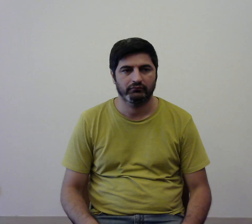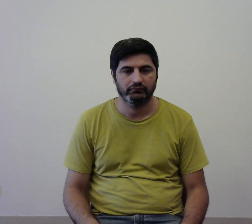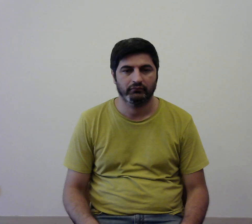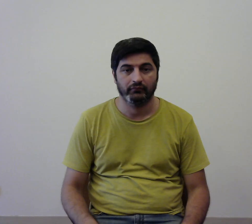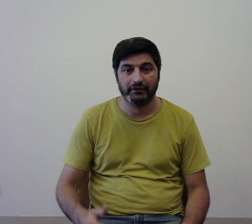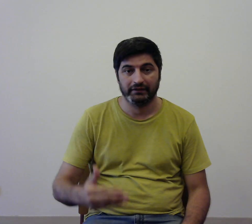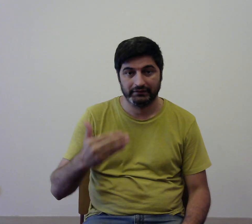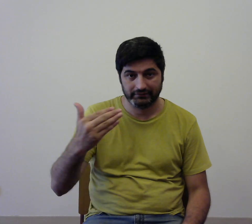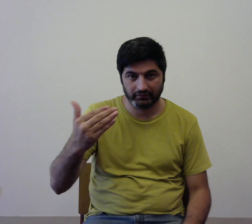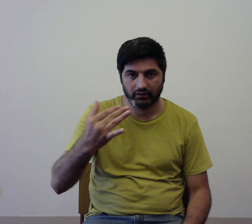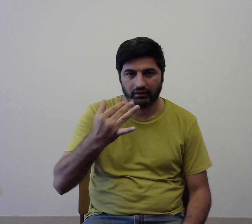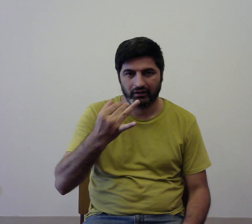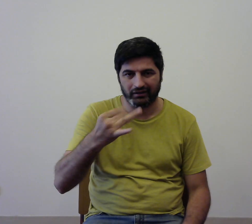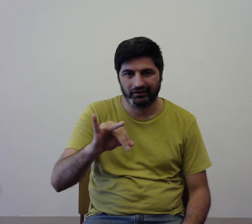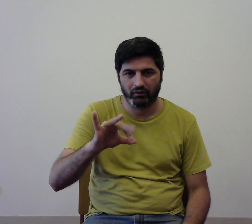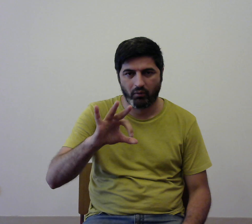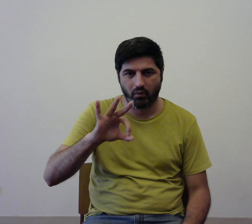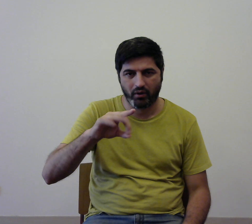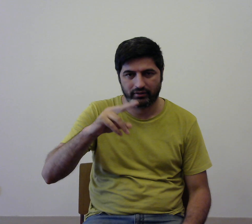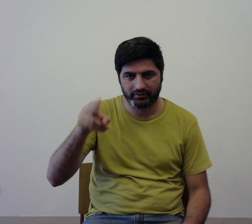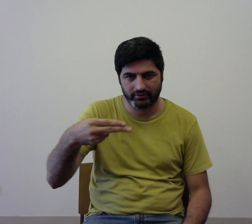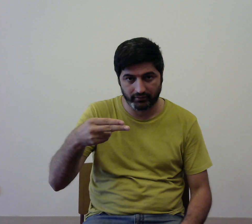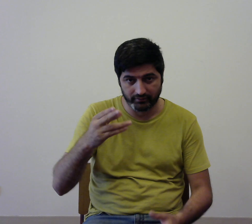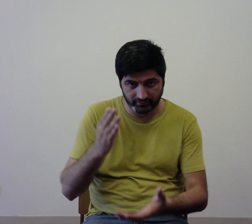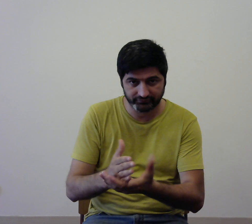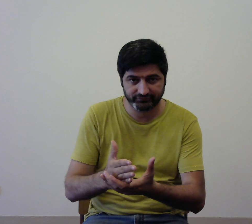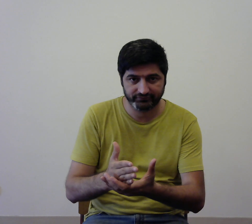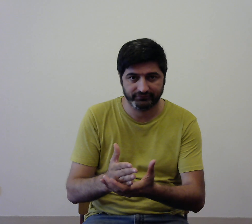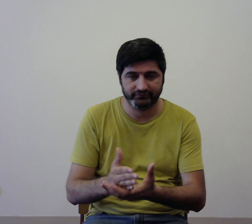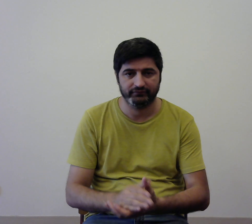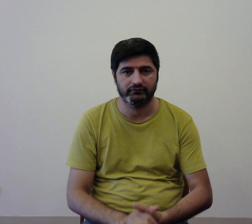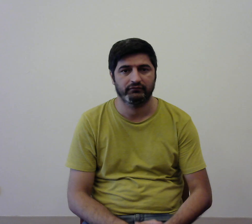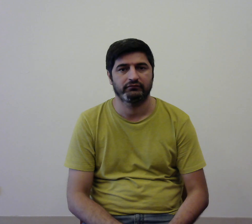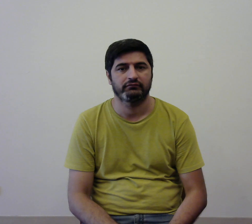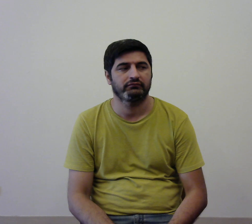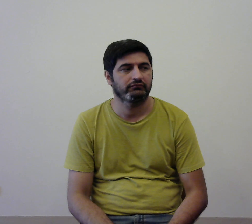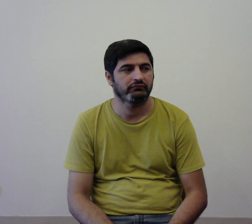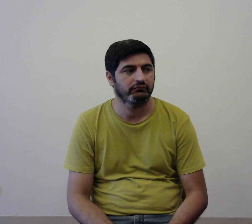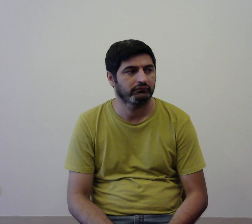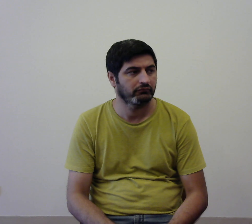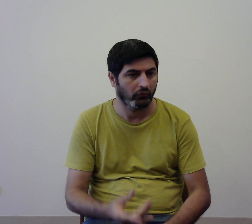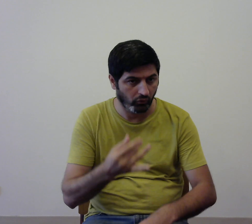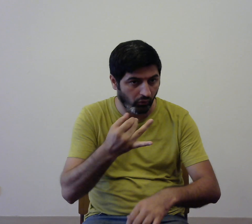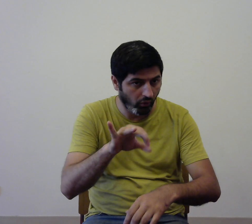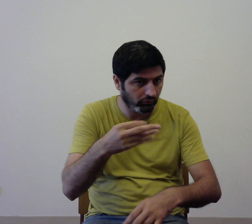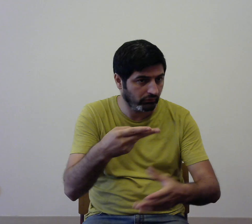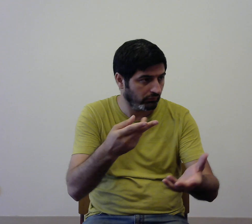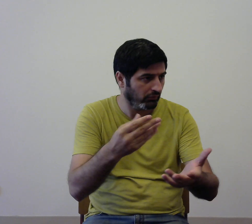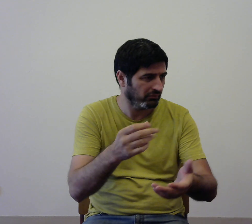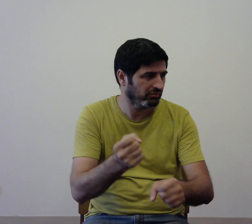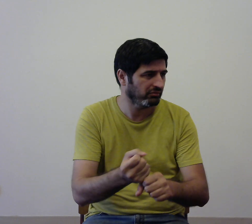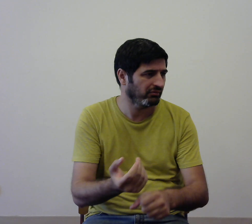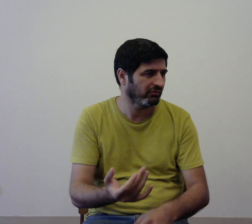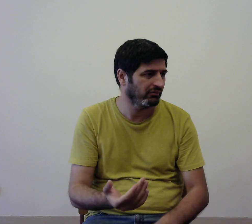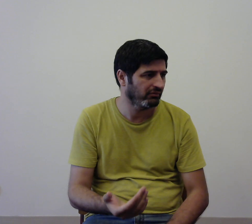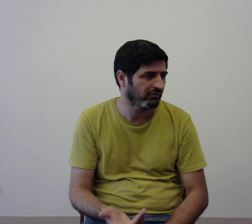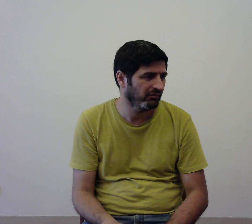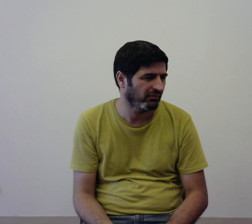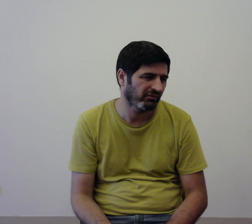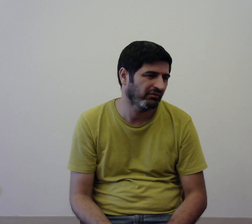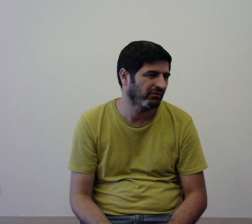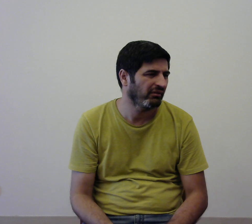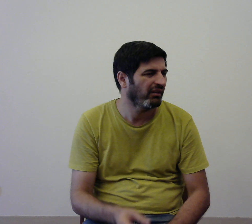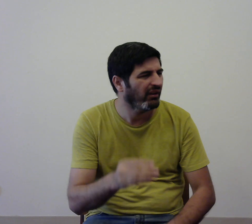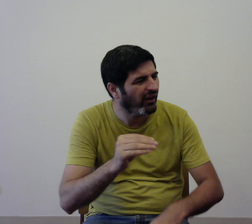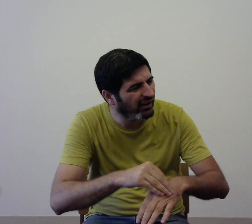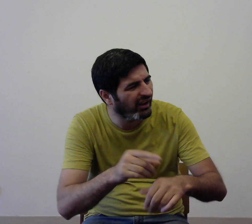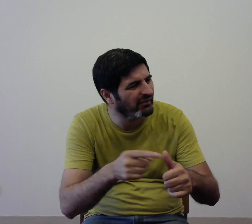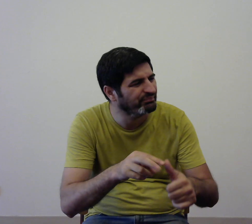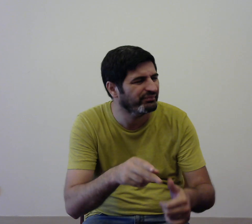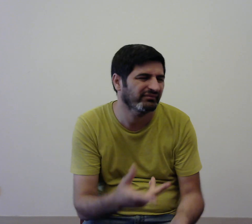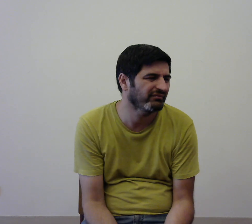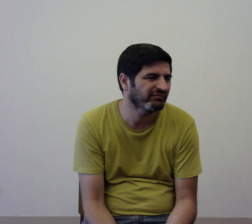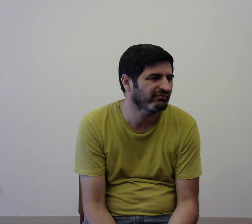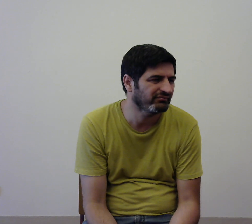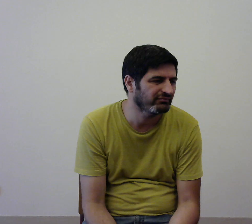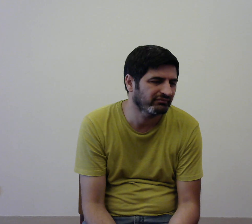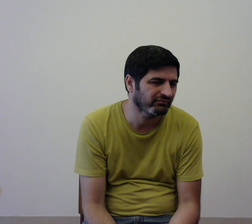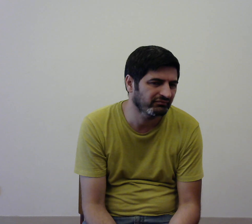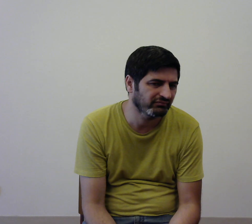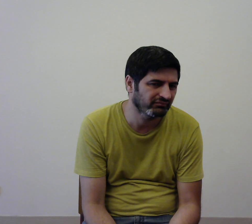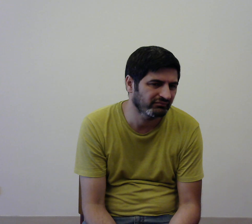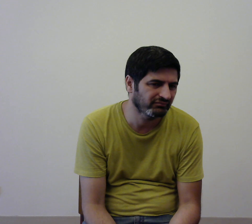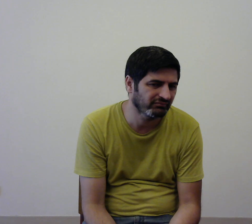Sizdə yod varmı?